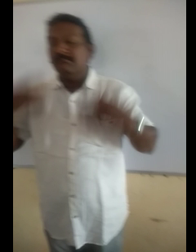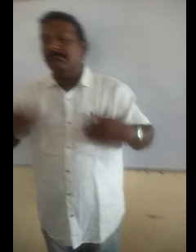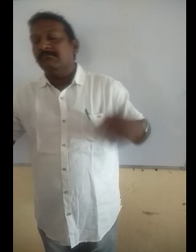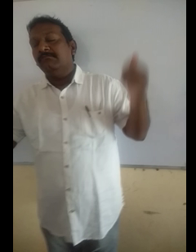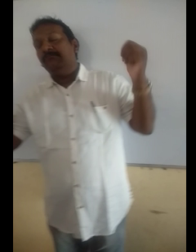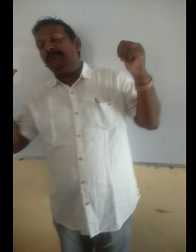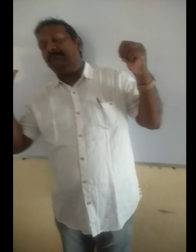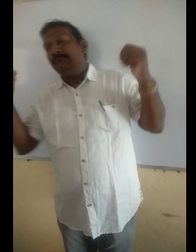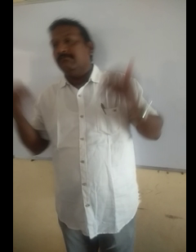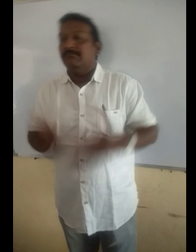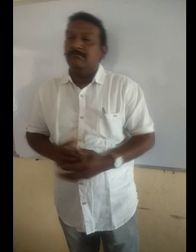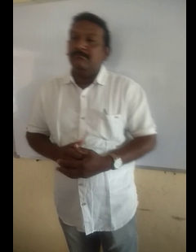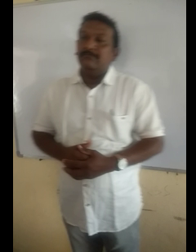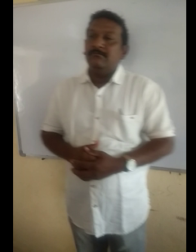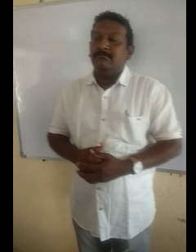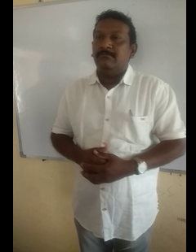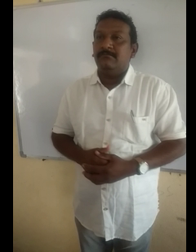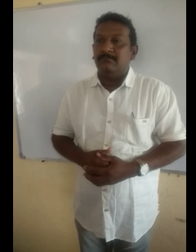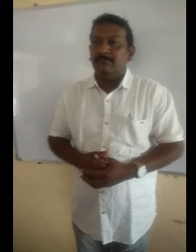i am feeling bored